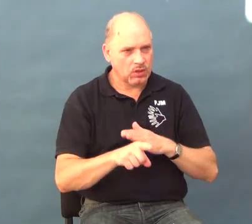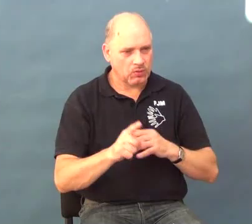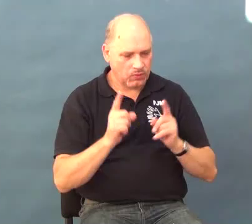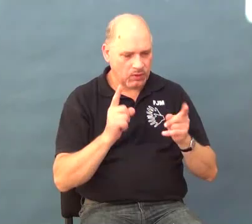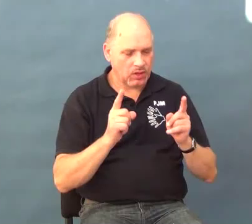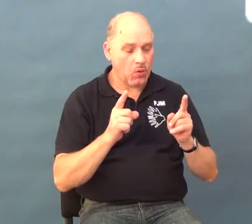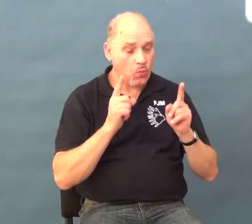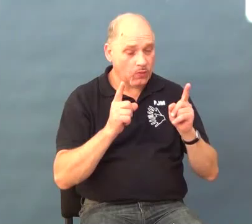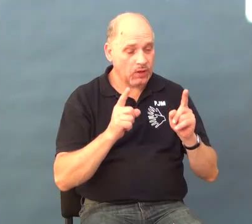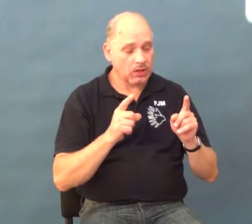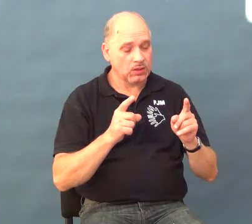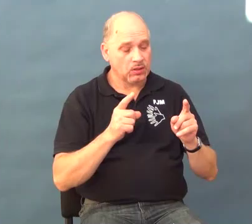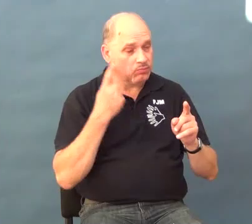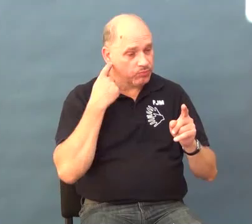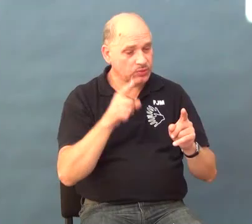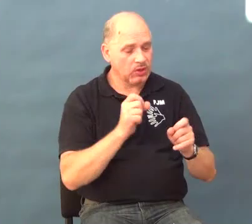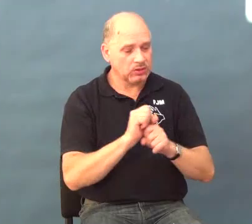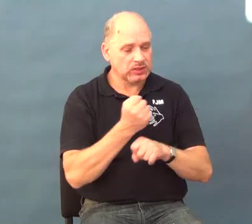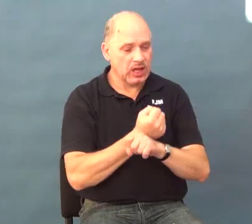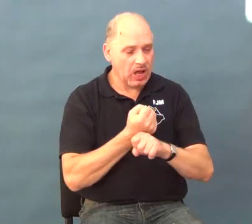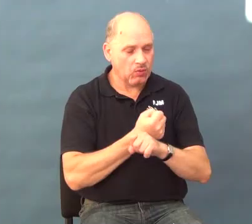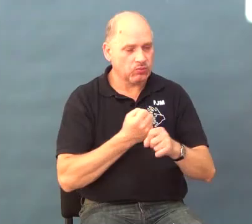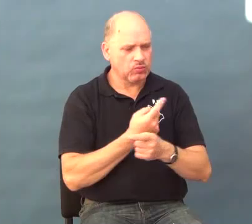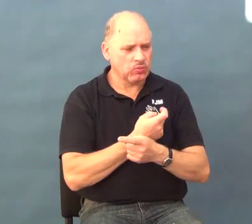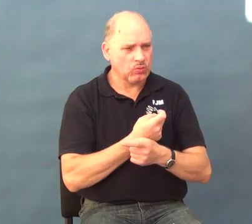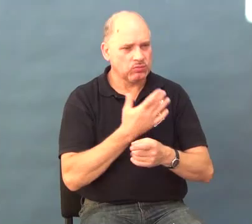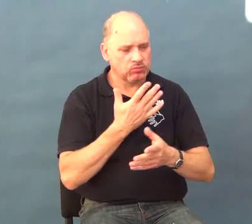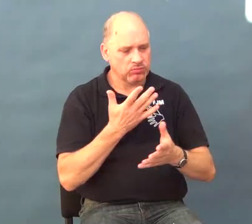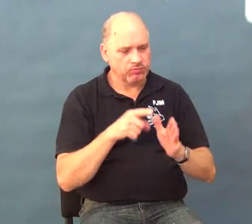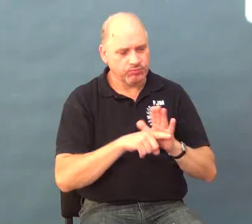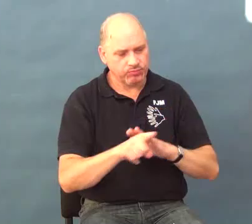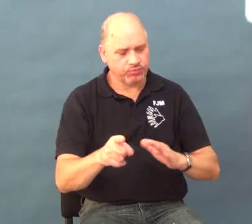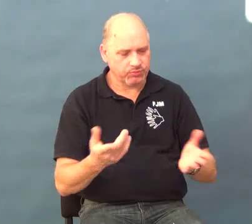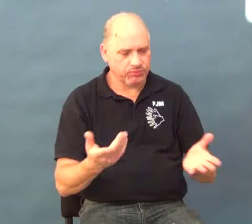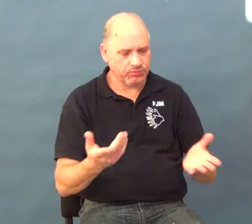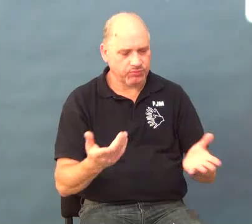Jak ktoś usłyszy, że jest coś trującego, to trzeba uciekać.